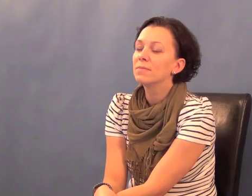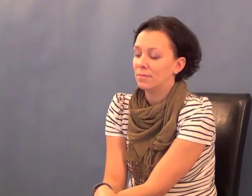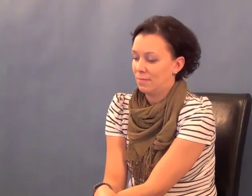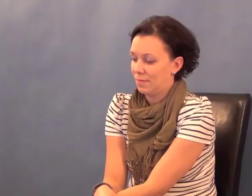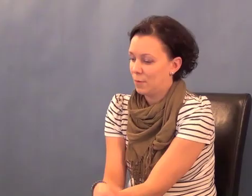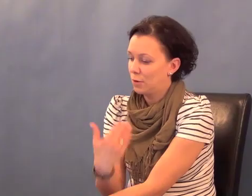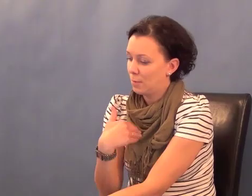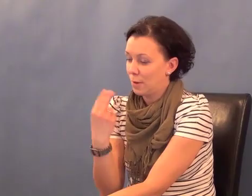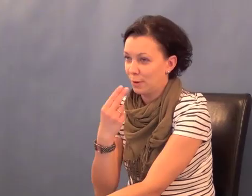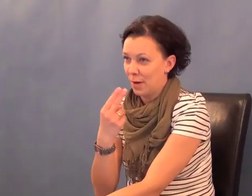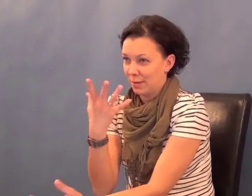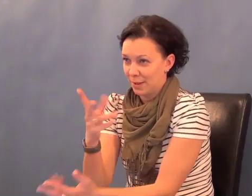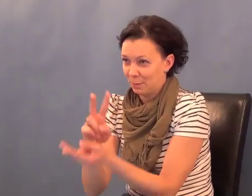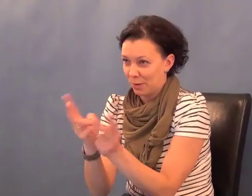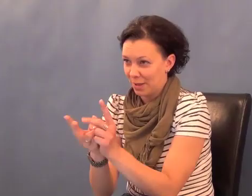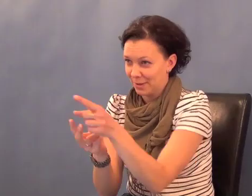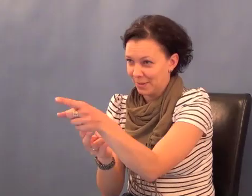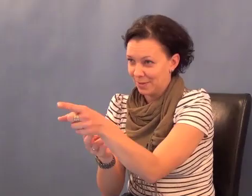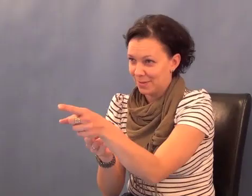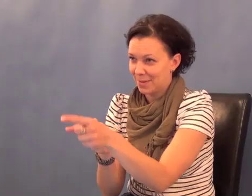W sobotę, w niedzielę chcesz się spotkać?